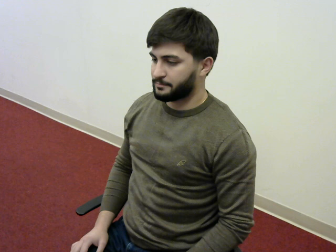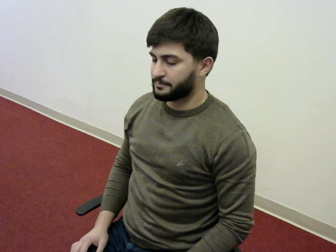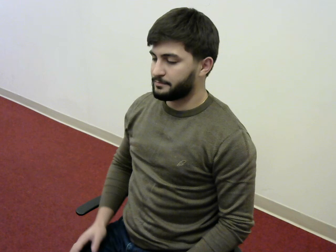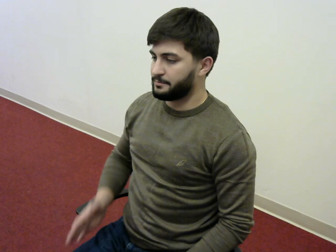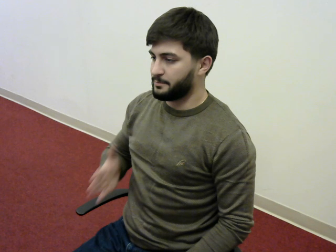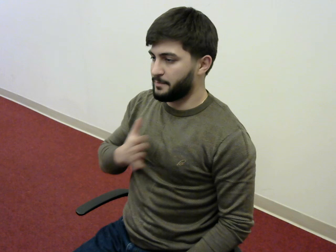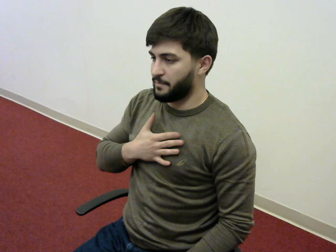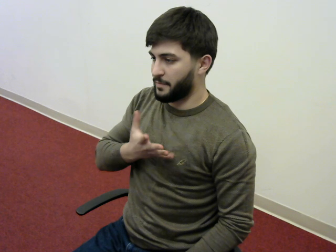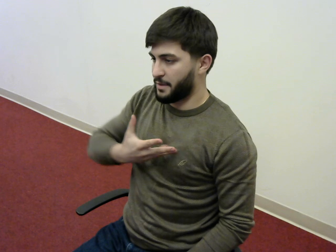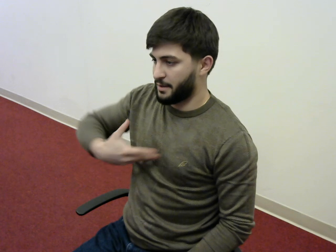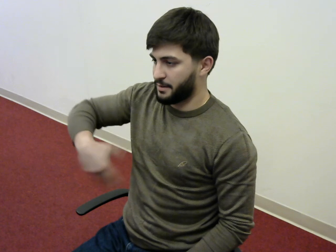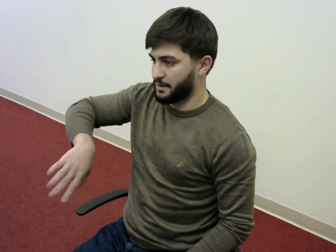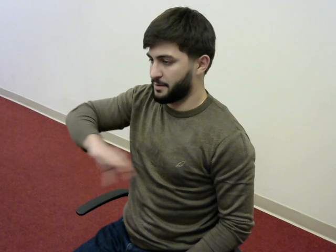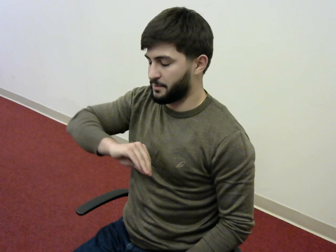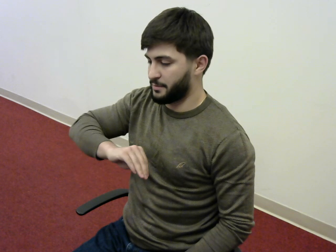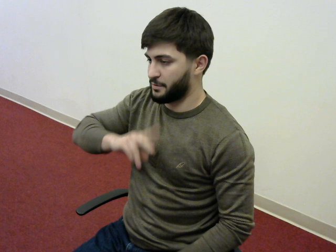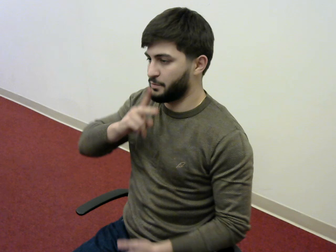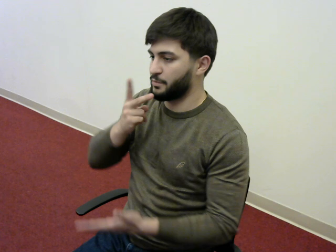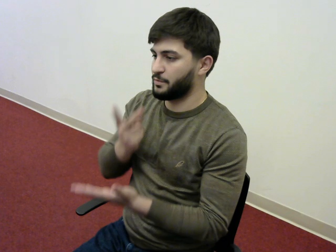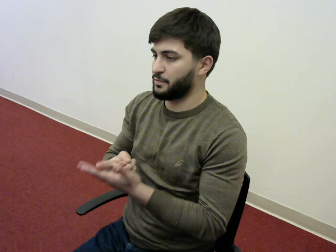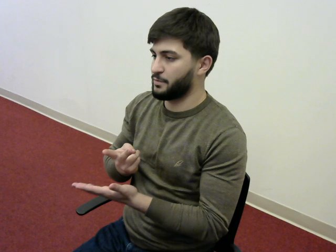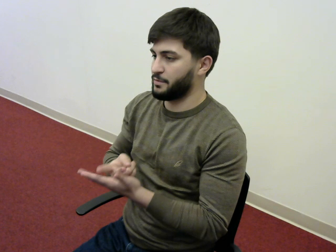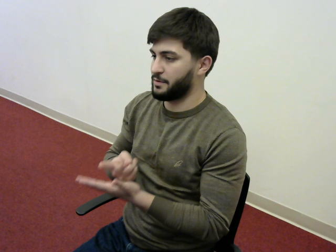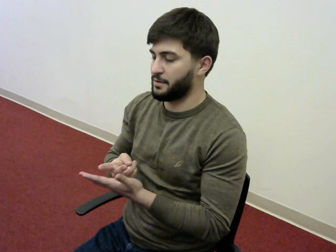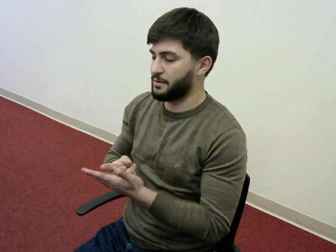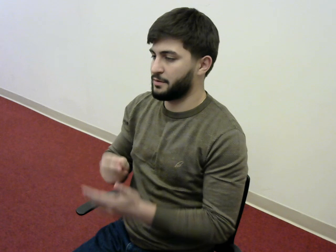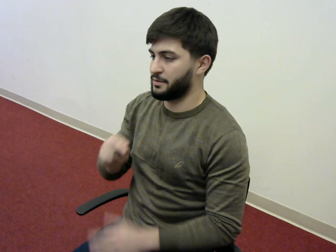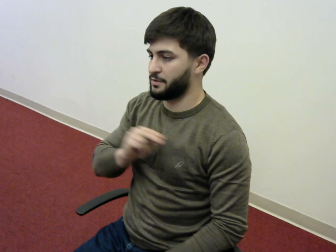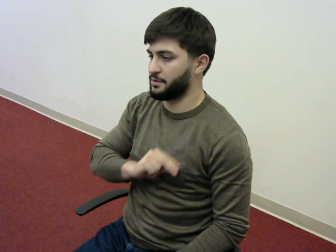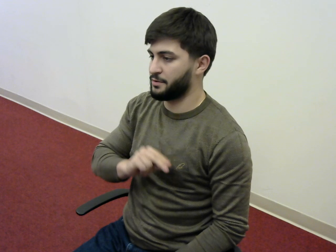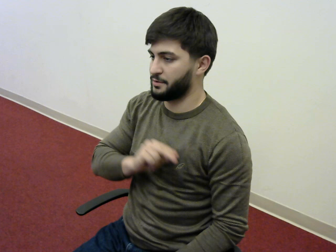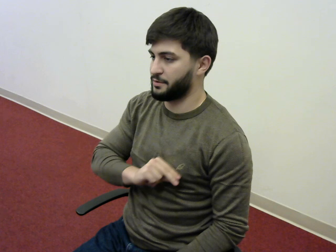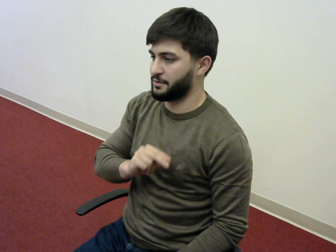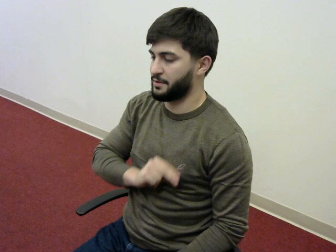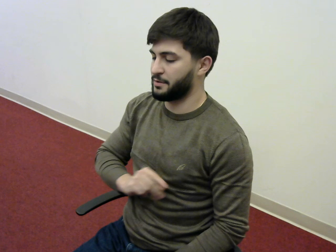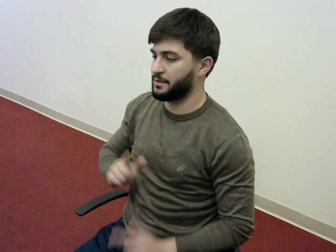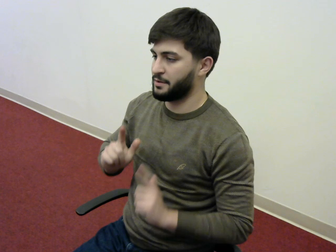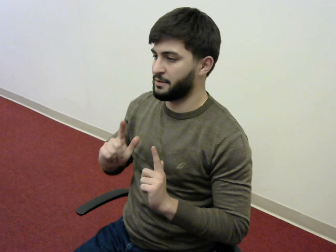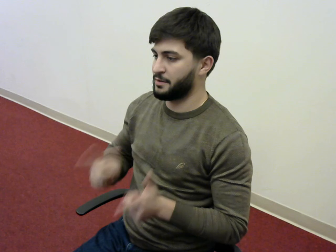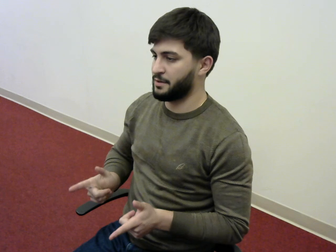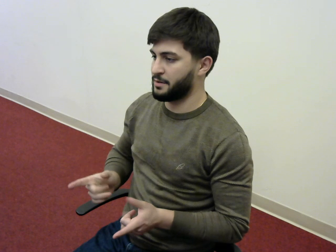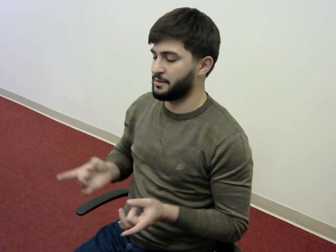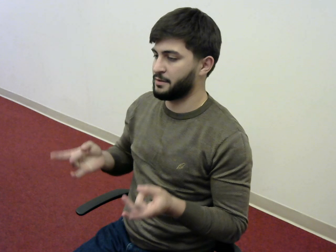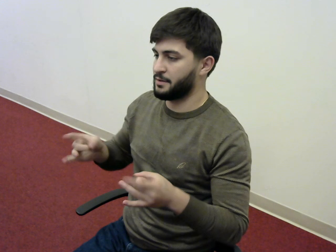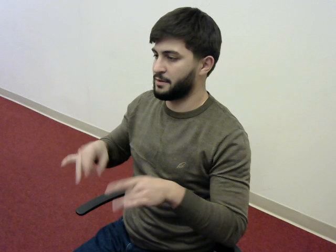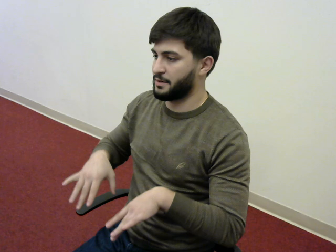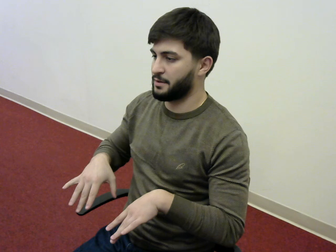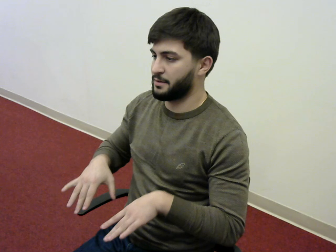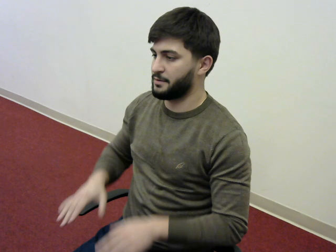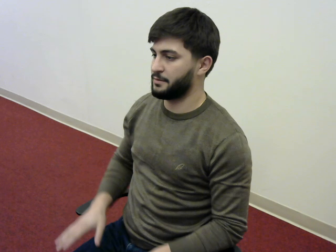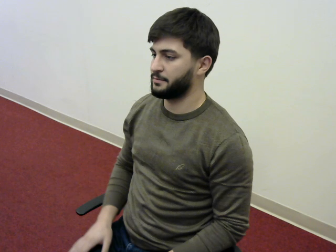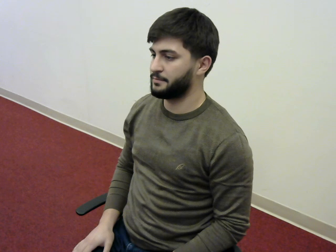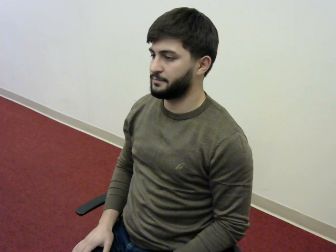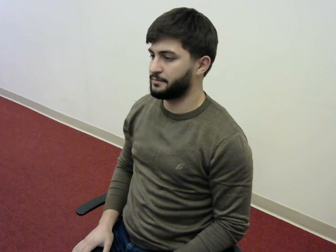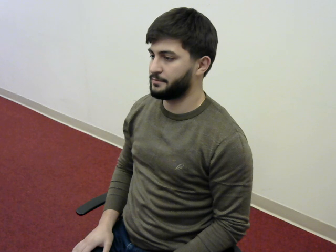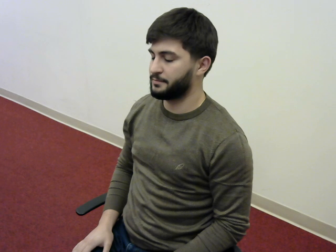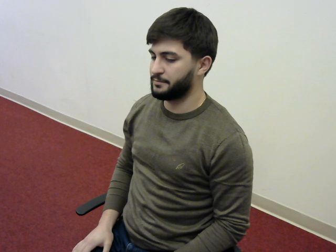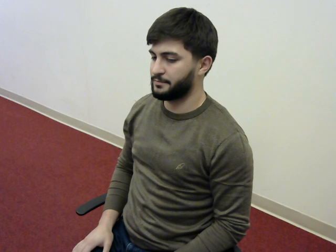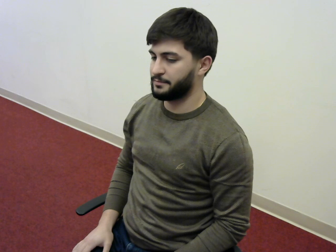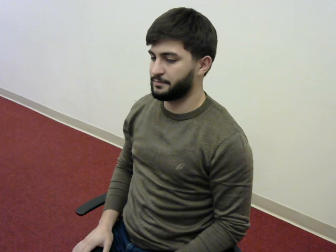Biz göstərilən işdən razı qaldıq